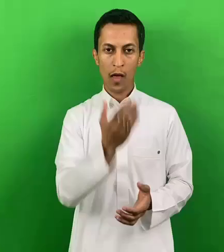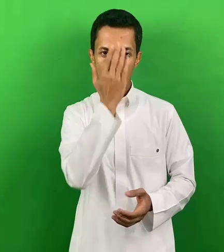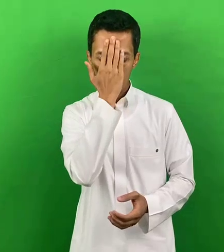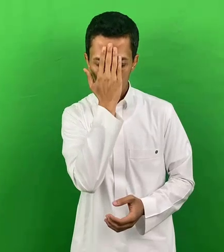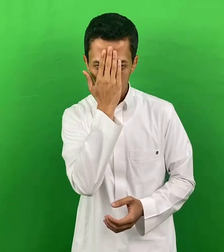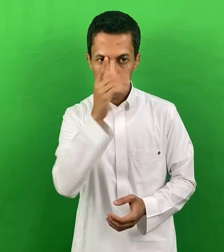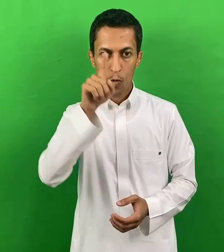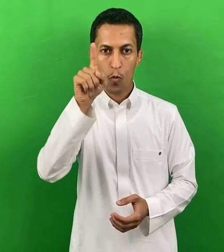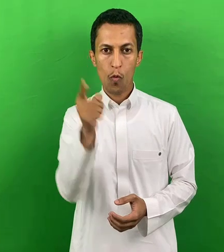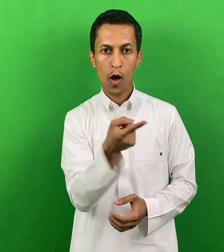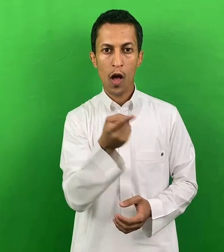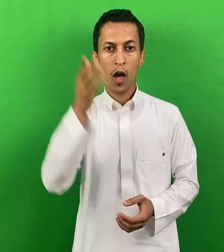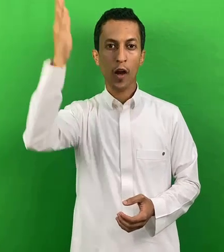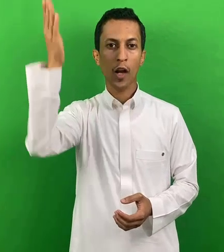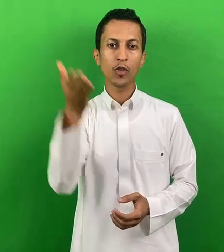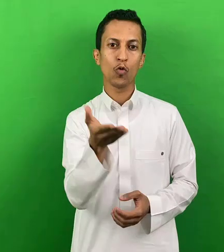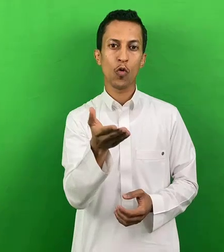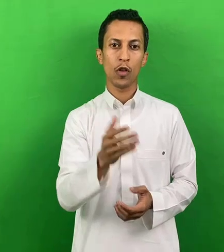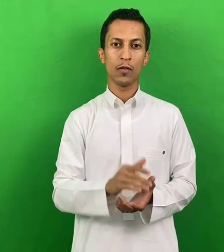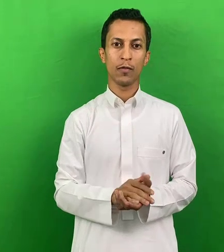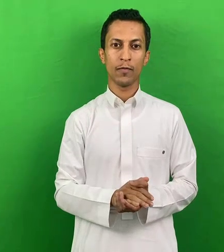عبده ورسوله